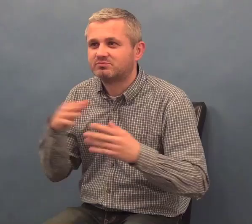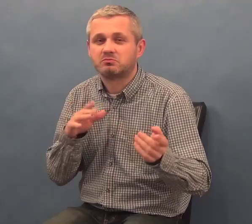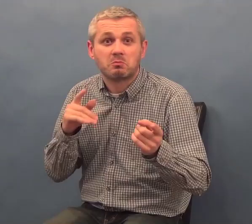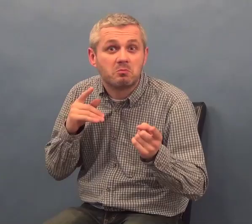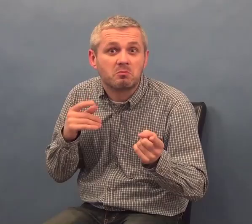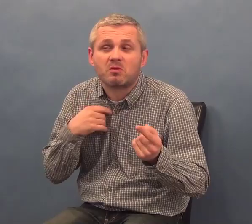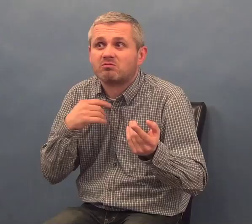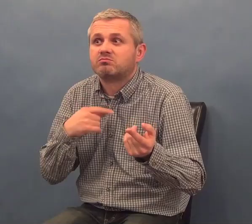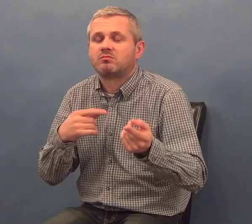On się dziwi: tak?